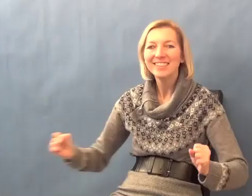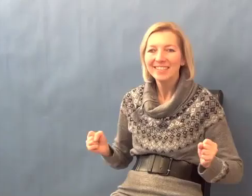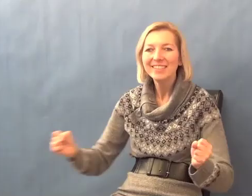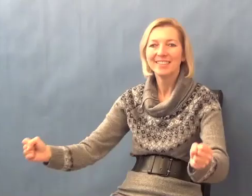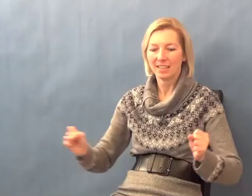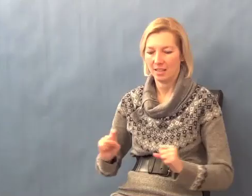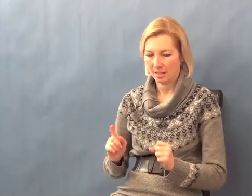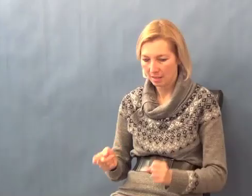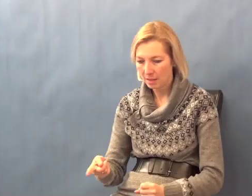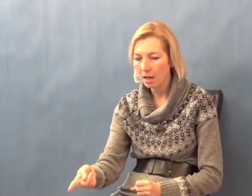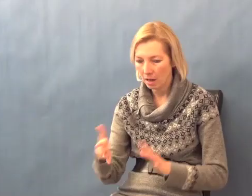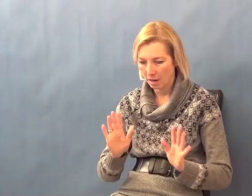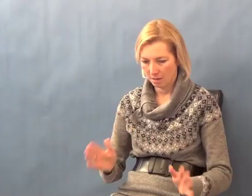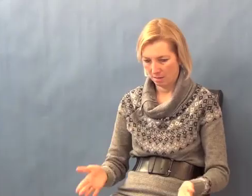Drezyna, pociąg jedzie?